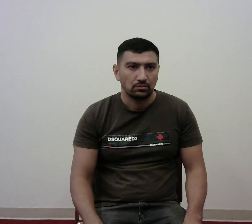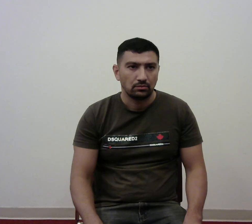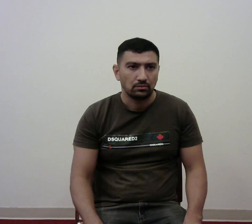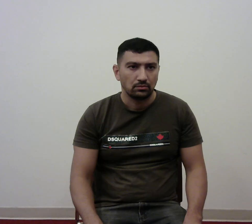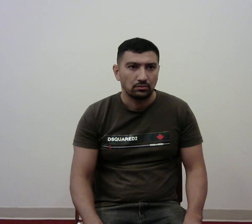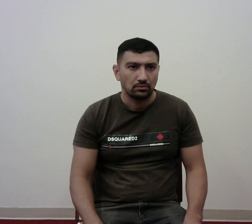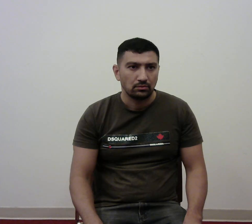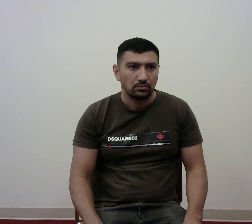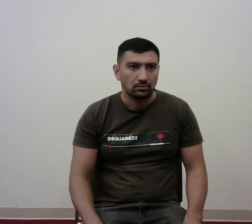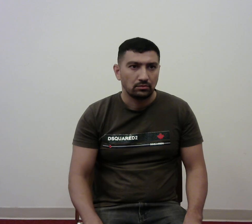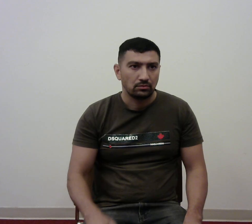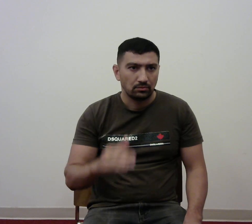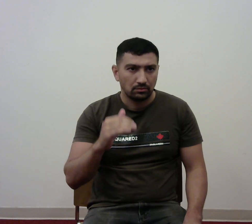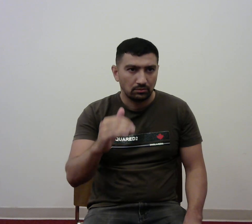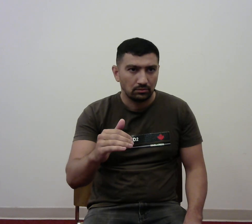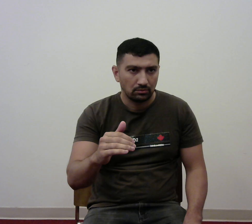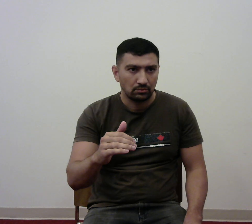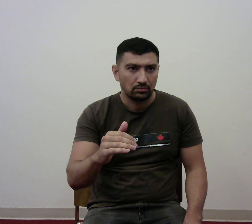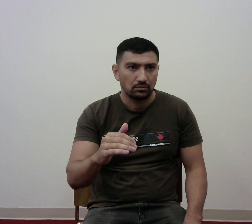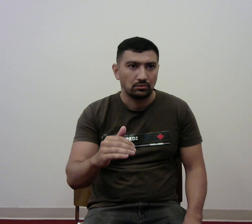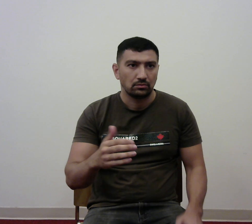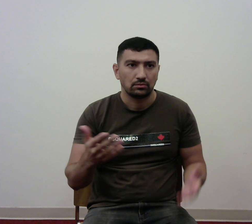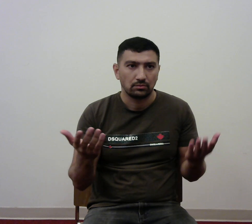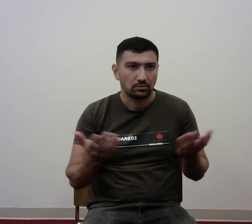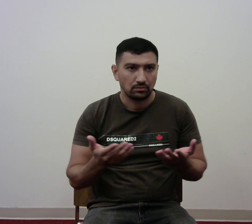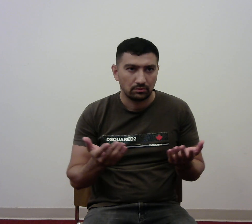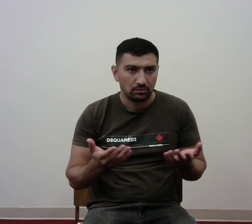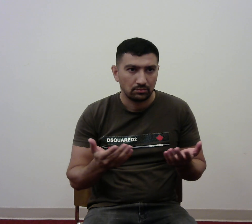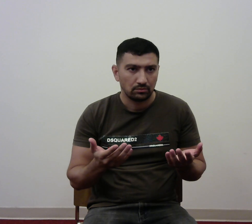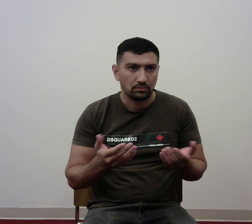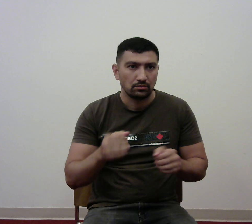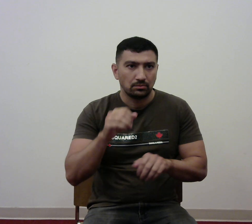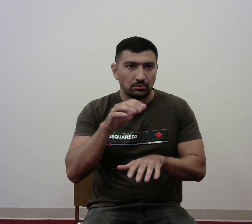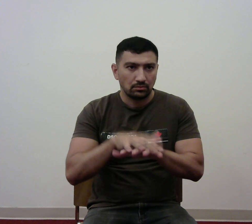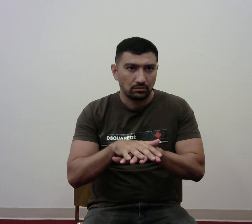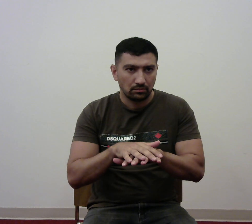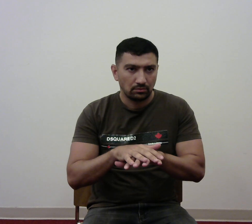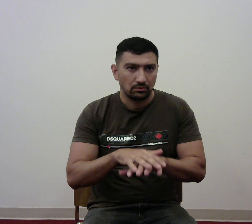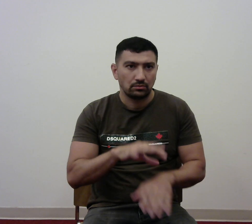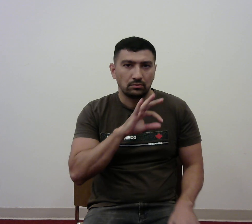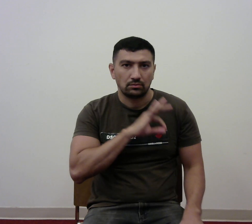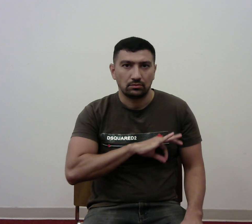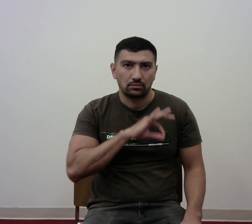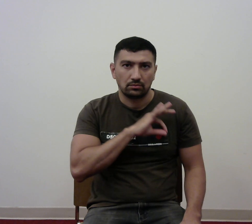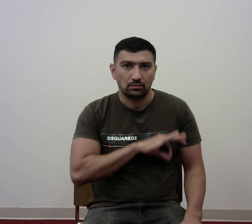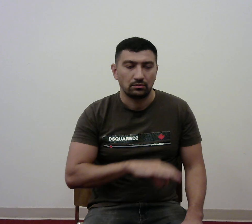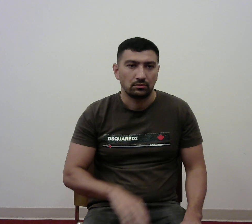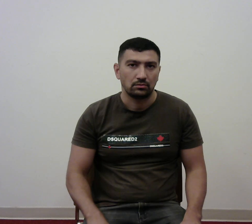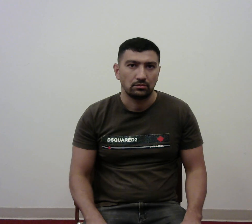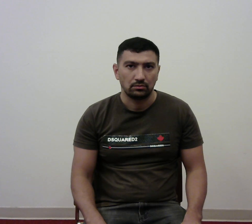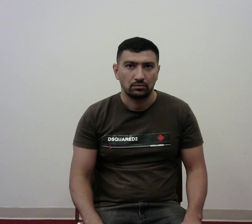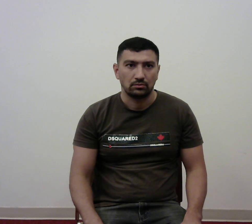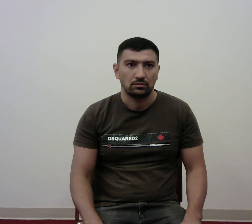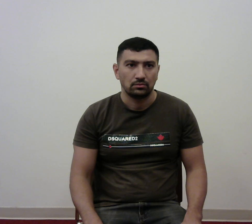Siz hansı bankın müştərisisiniz?